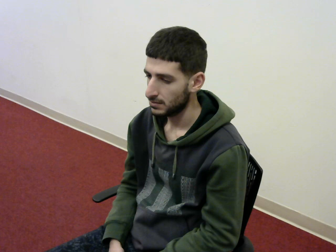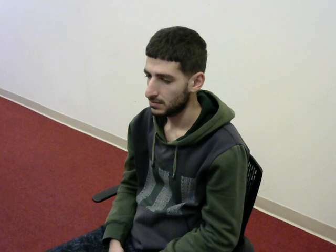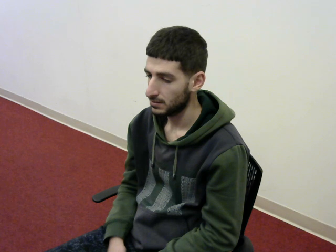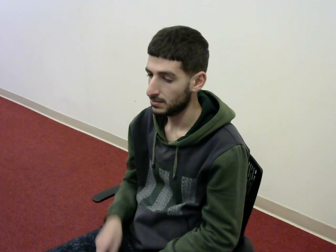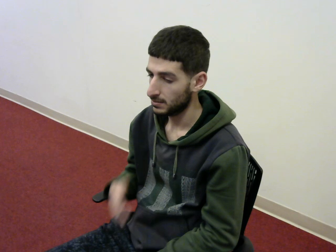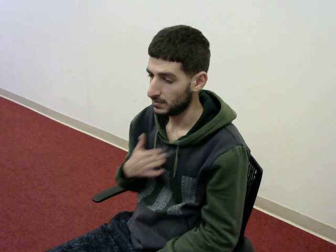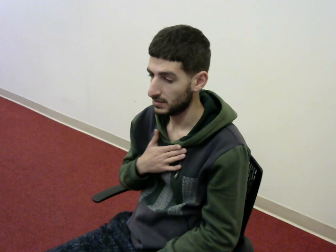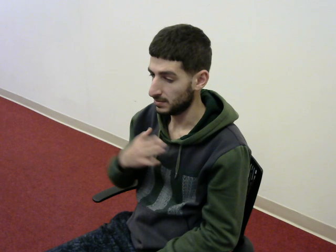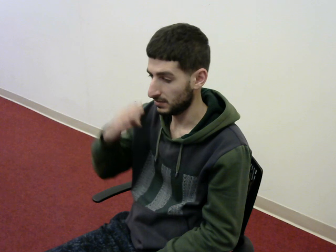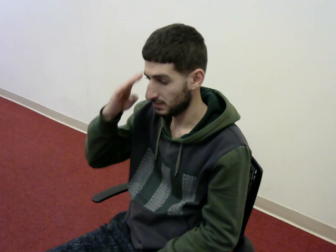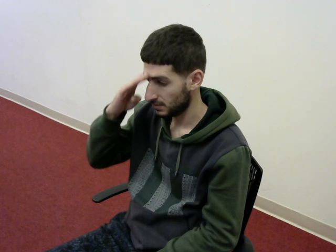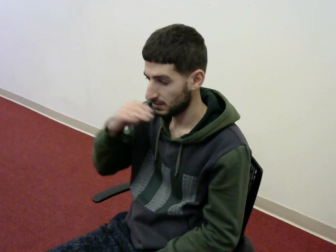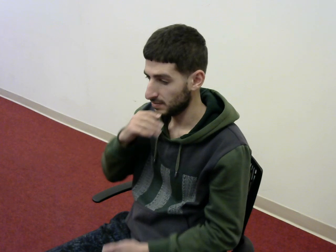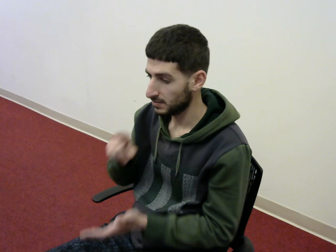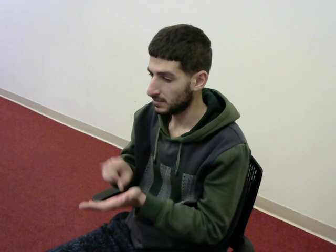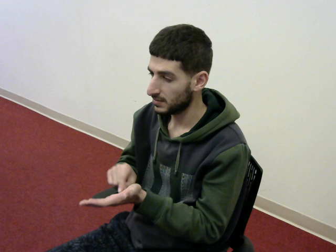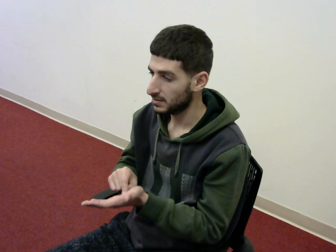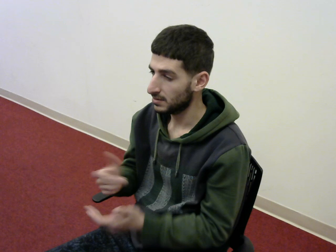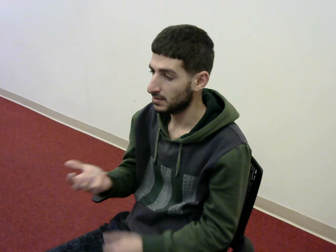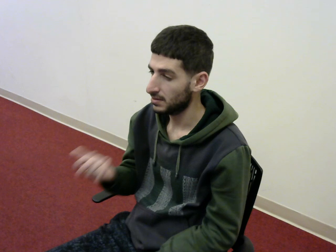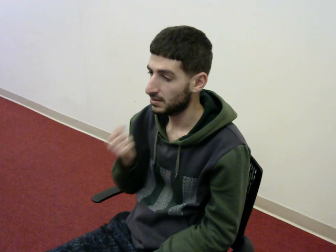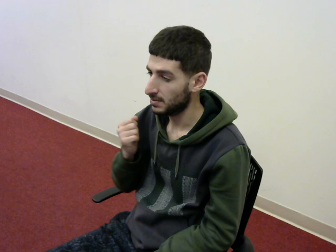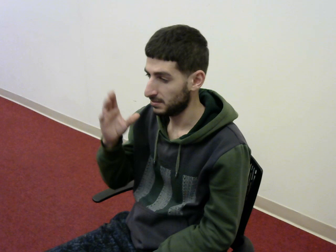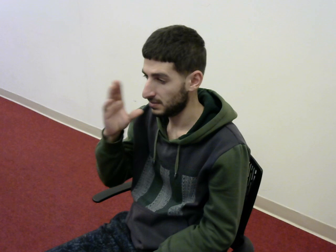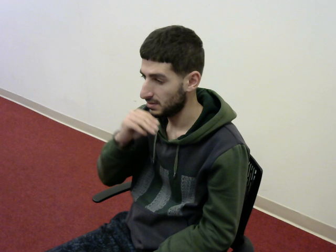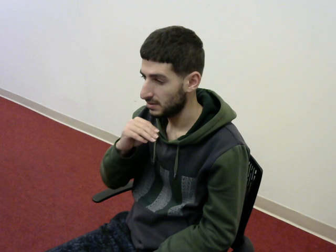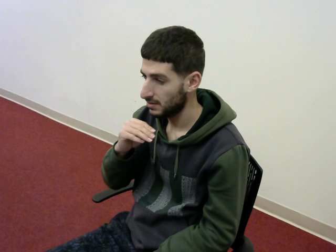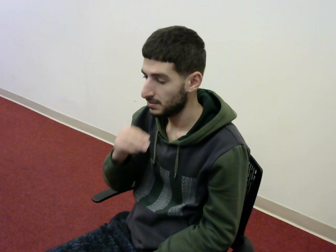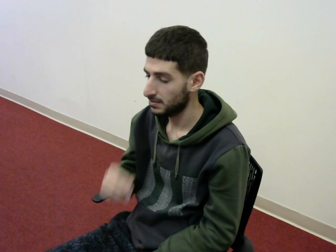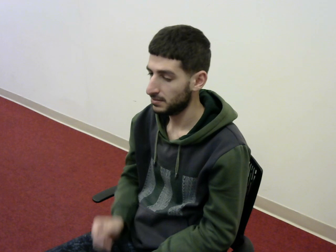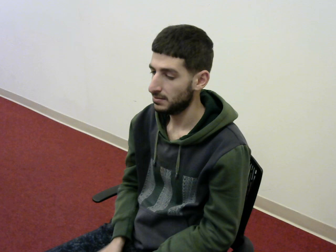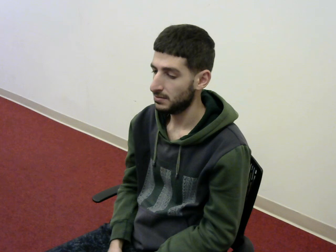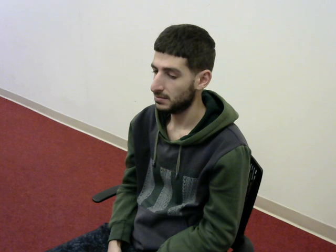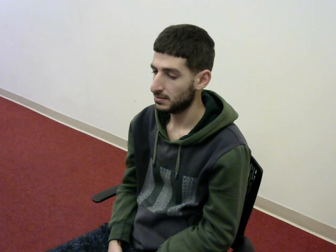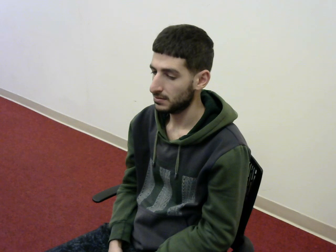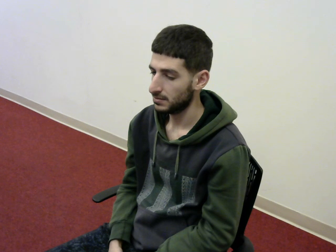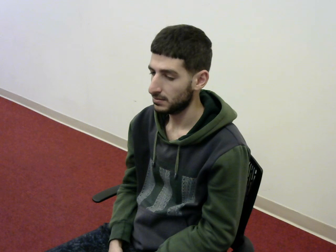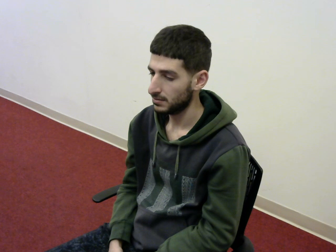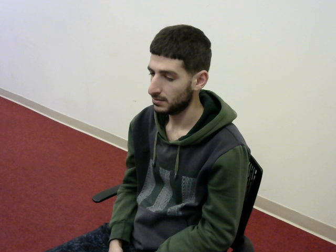Mən atamın pensiyasını ala bilərəm?